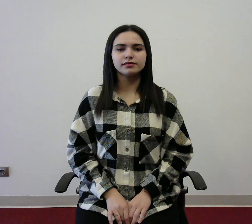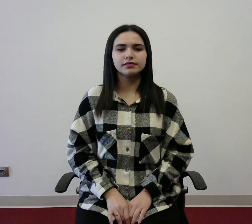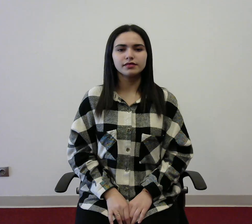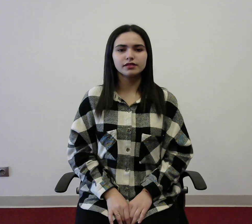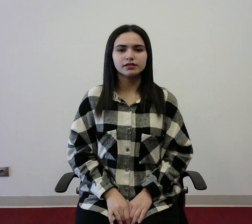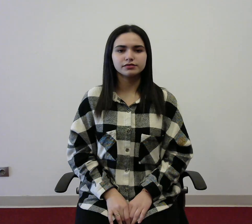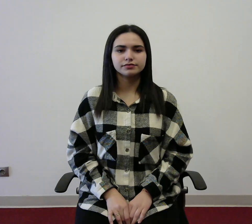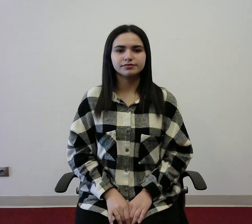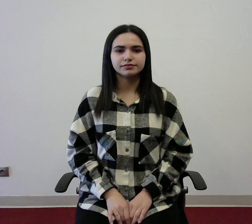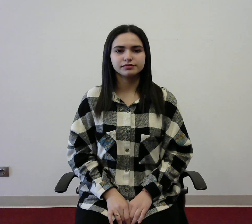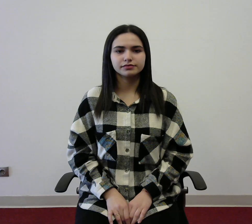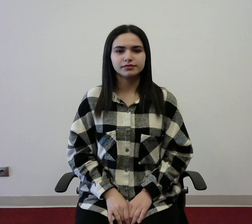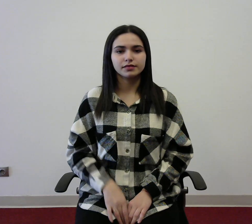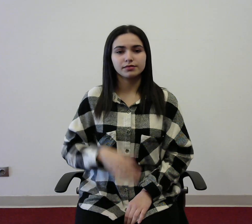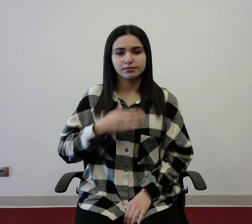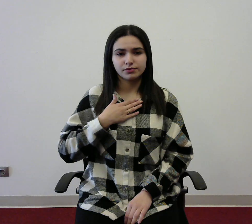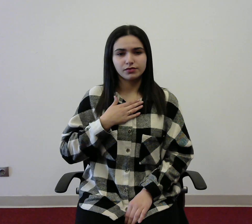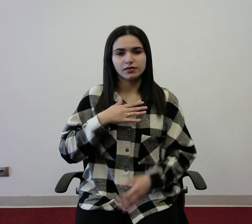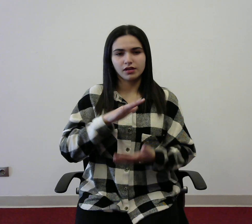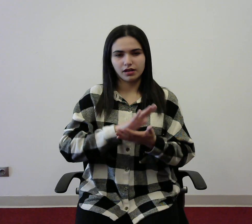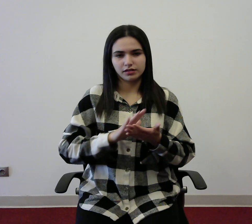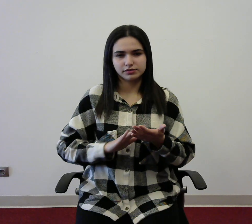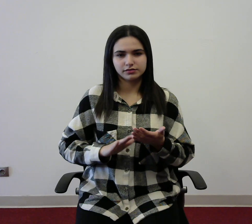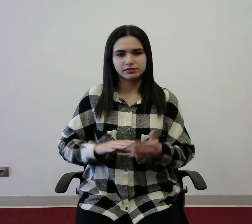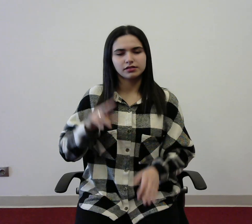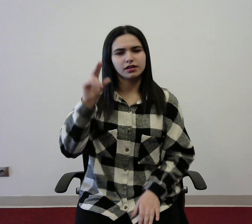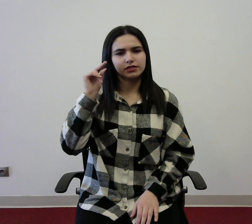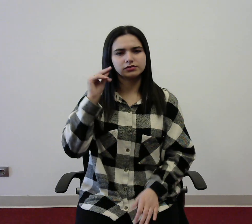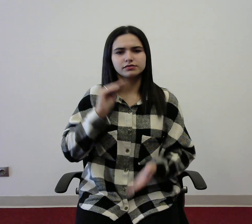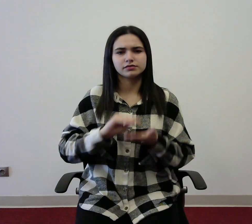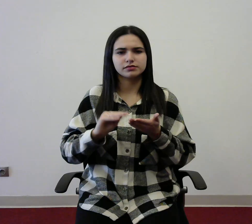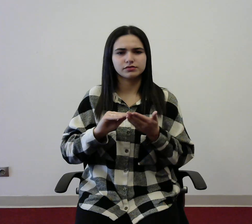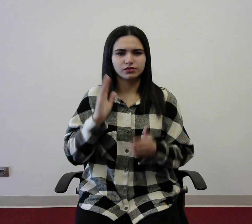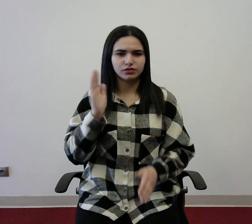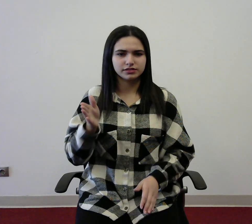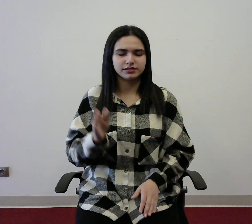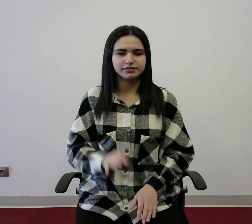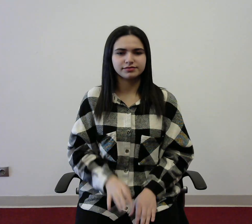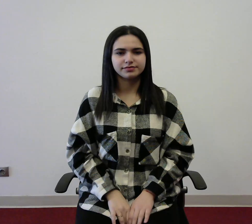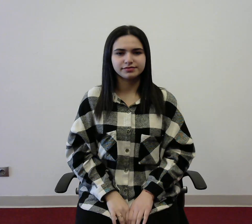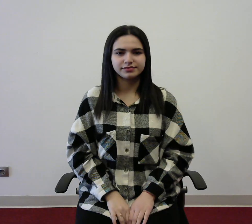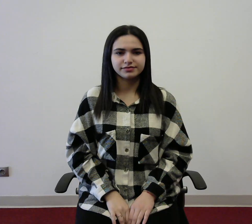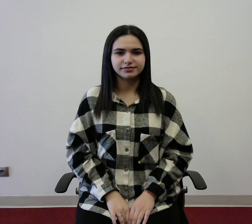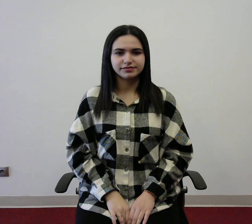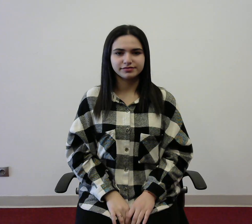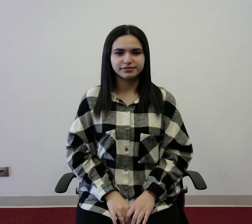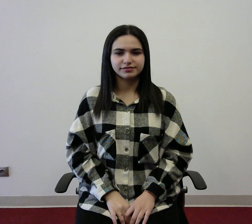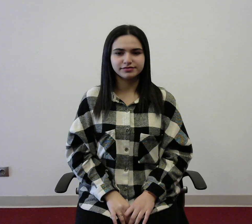Mən ərizəni nə vaxt yazmalıyam?